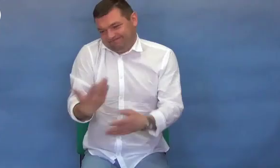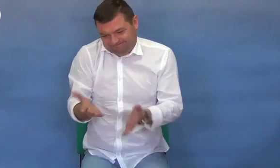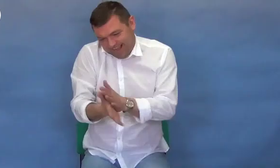W lesie.